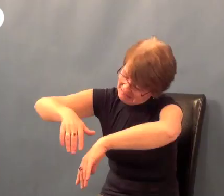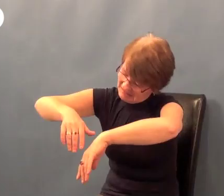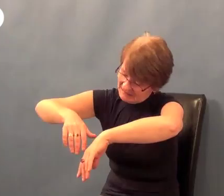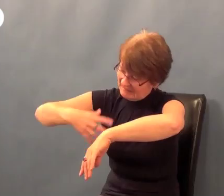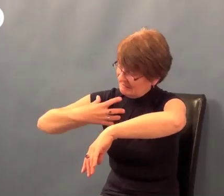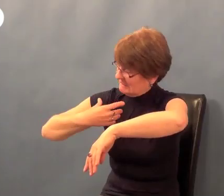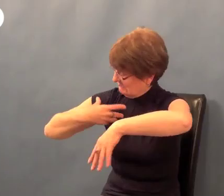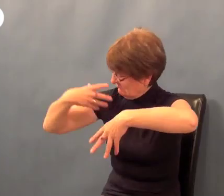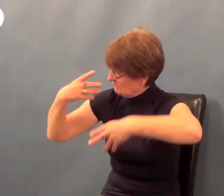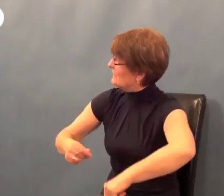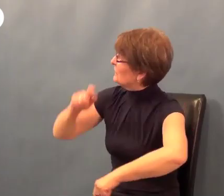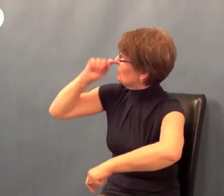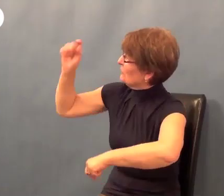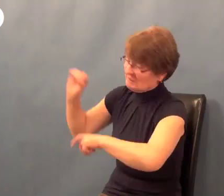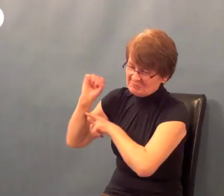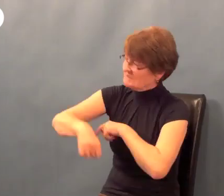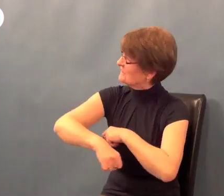Cholera, ubranie było przemoczone.